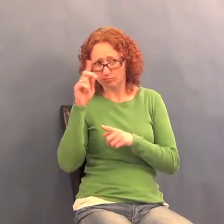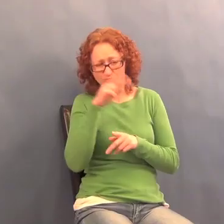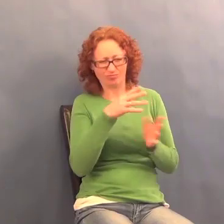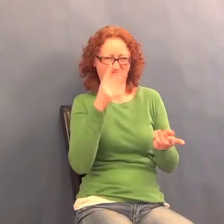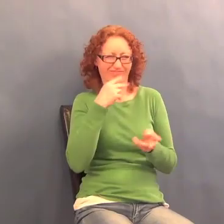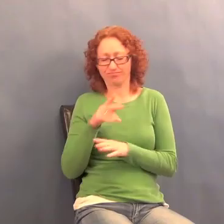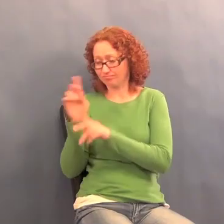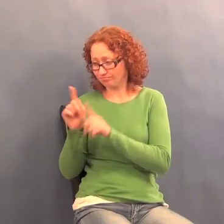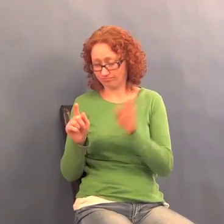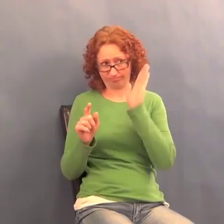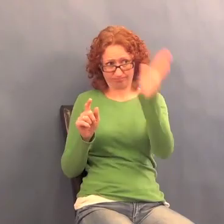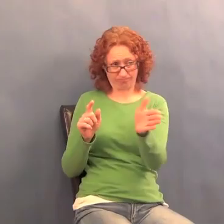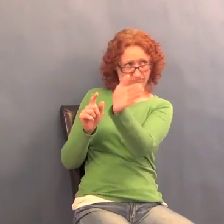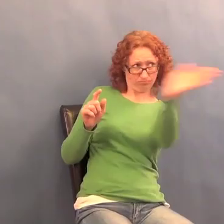Tata tłumaczy i pokazuje, że trzeba iść prosto i potem w lewo.